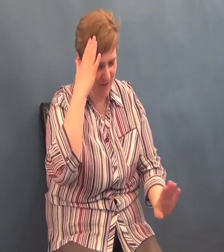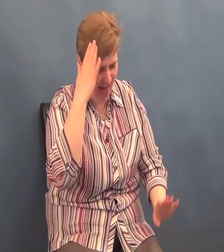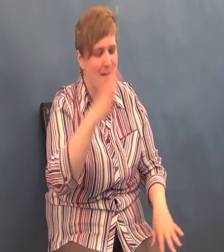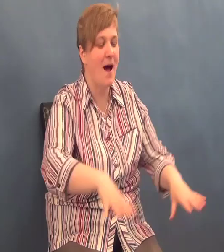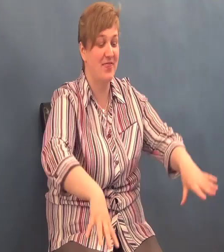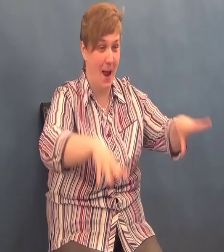Aa, już wiem.